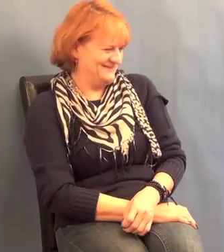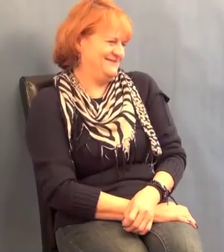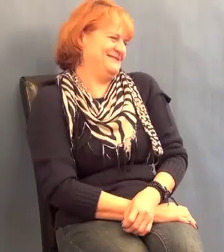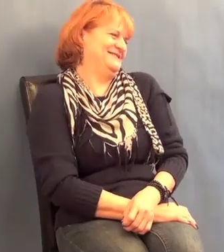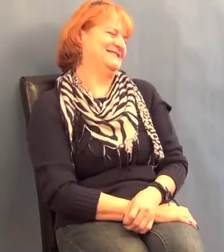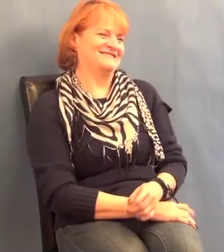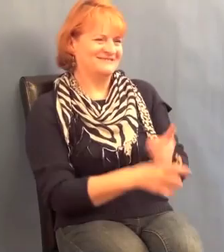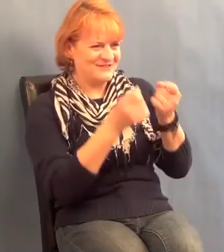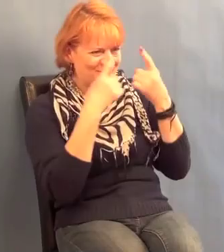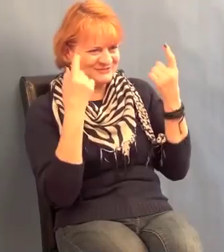Akurat kot zbliżył się do niej.